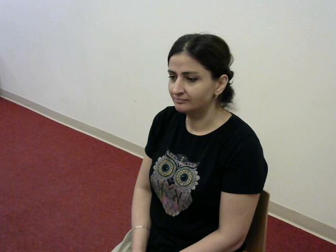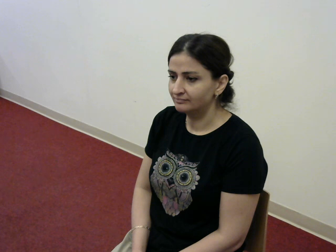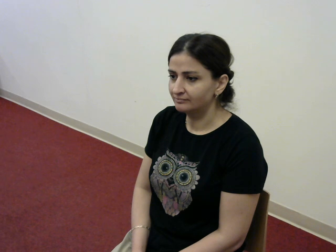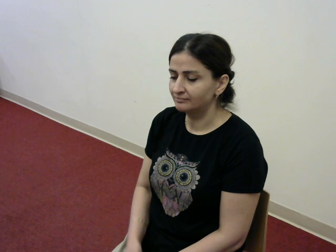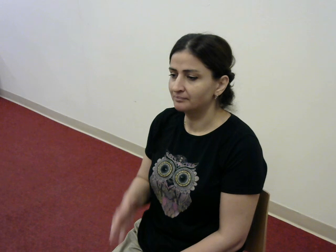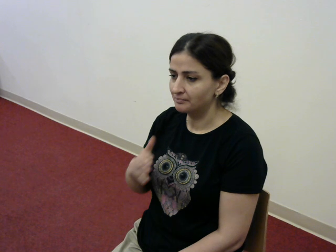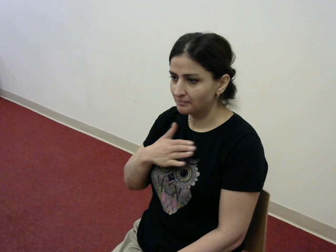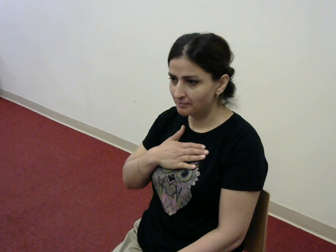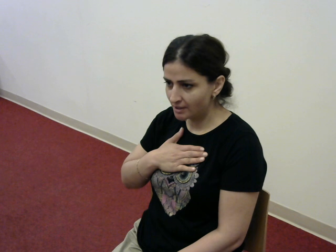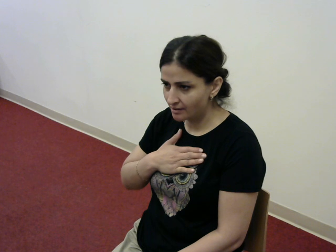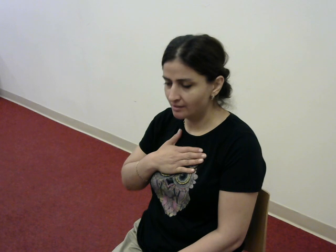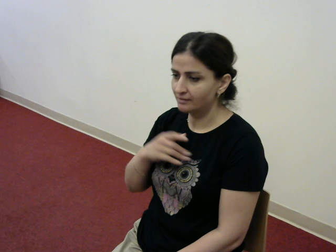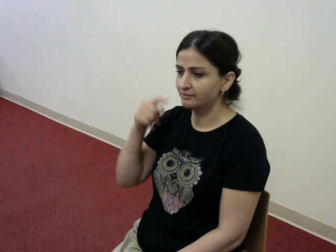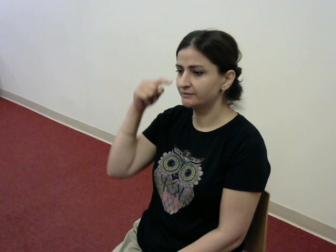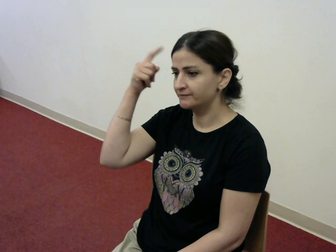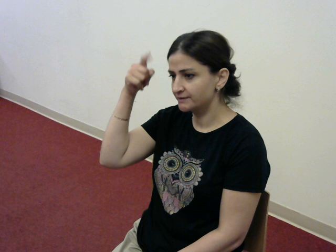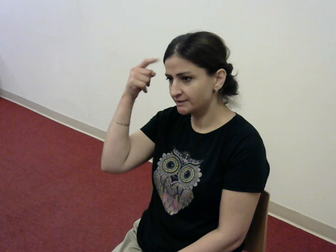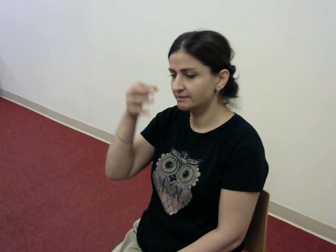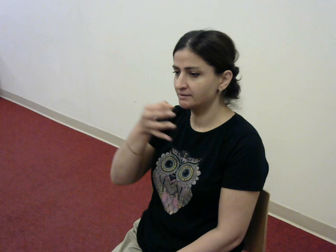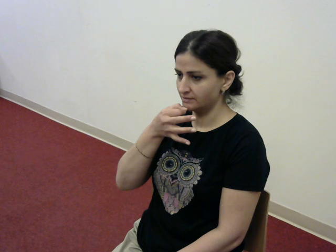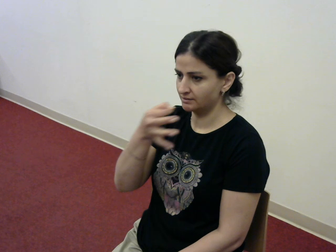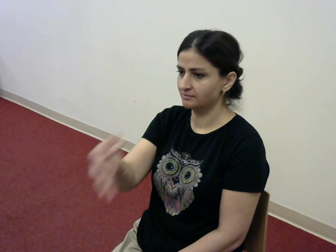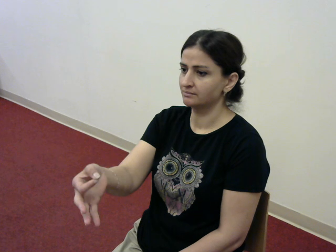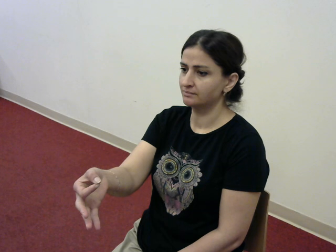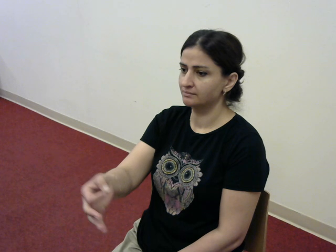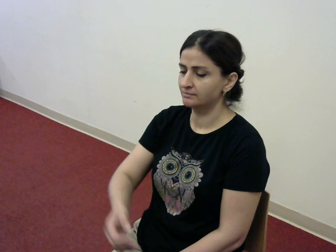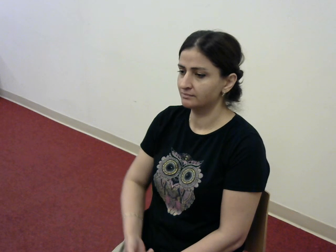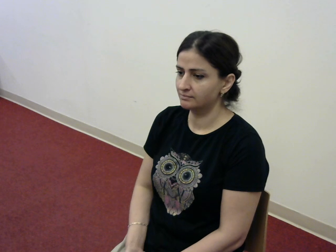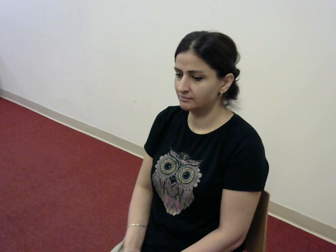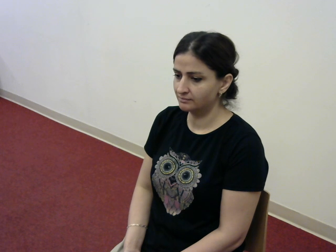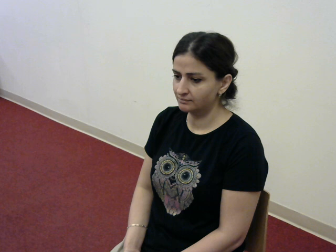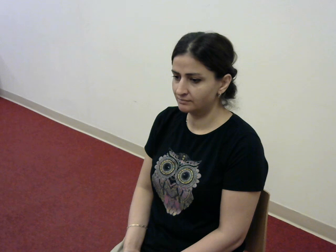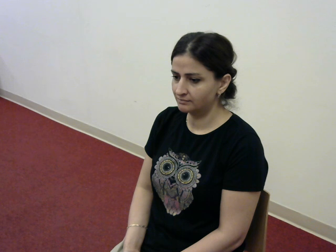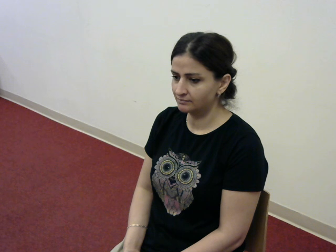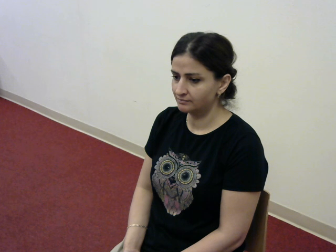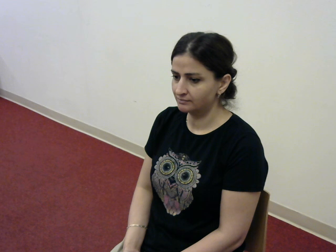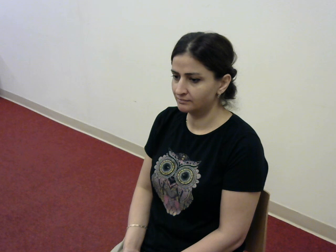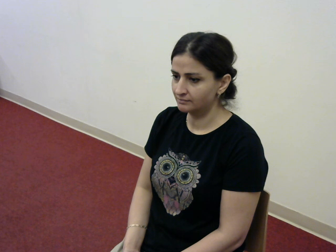Mən fikirləşim, deyərəm